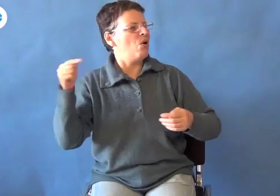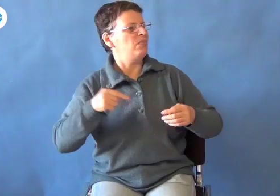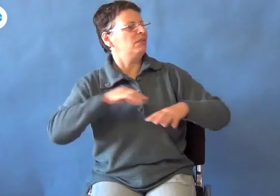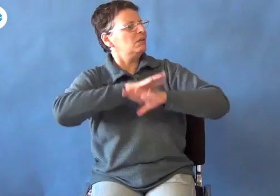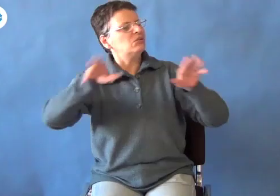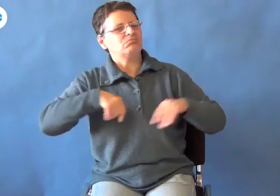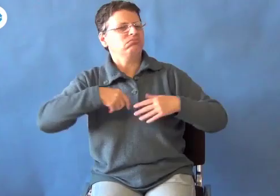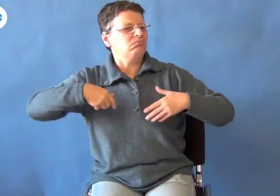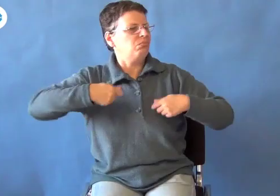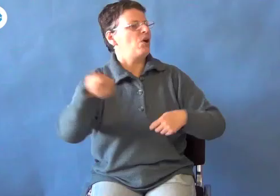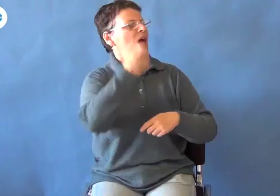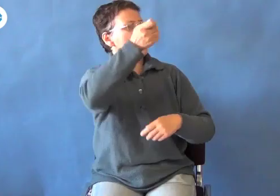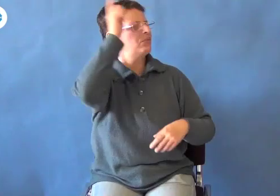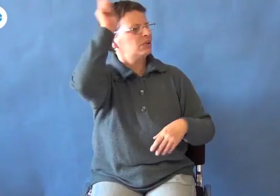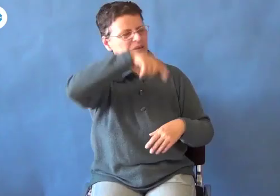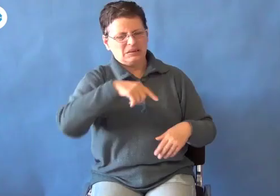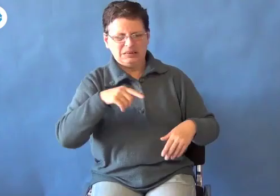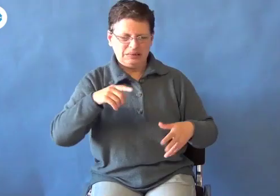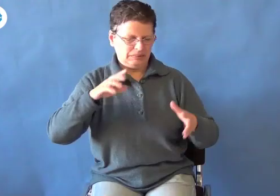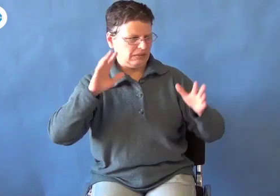Obowiązkowo razem wyjeżdżali.